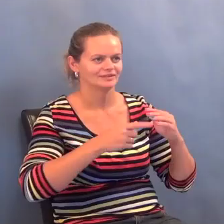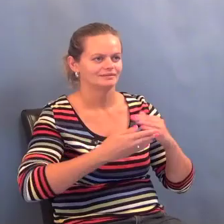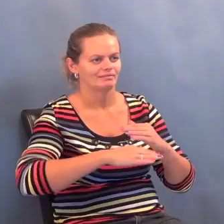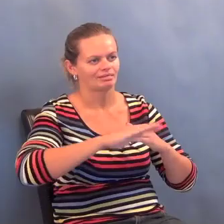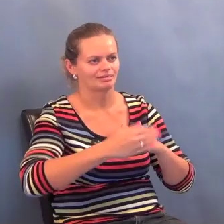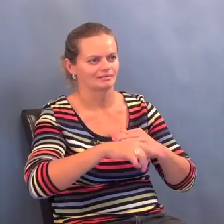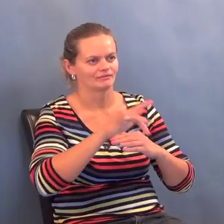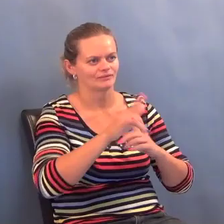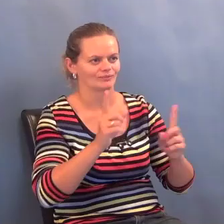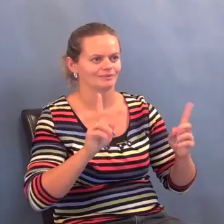Woda, nierówny teren.